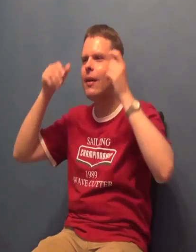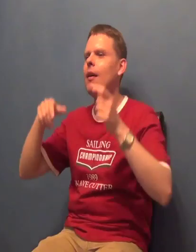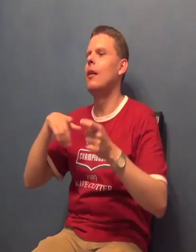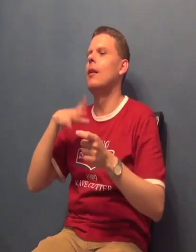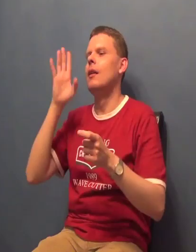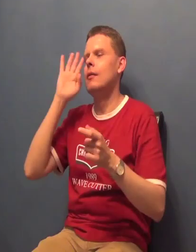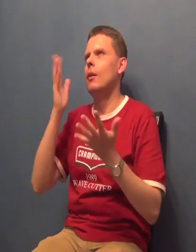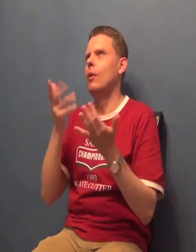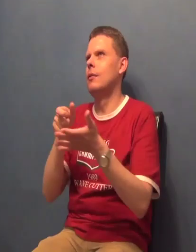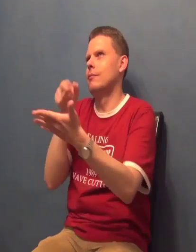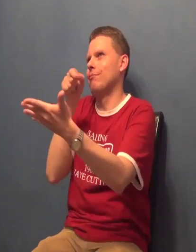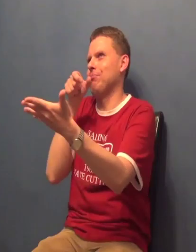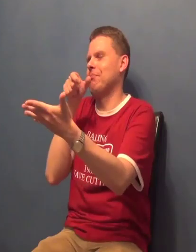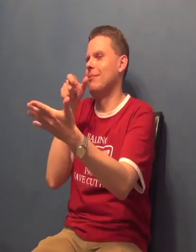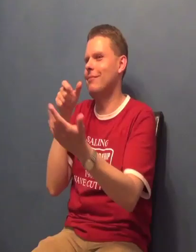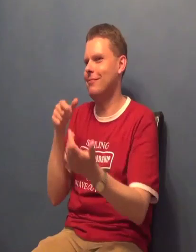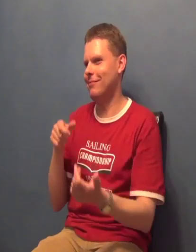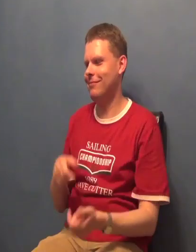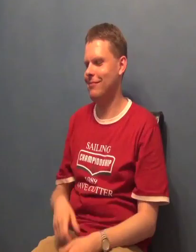Wie, że łatwiej będzie wtedy strzelać.